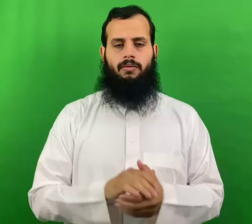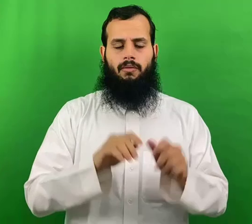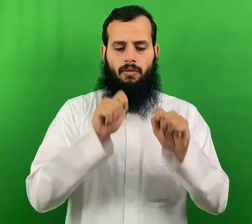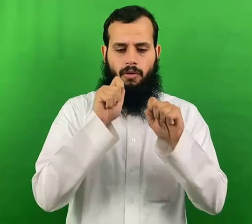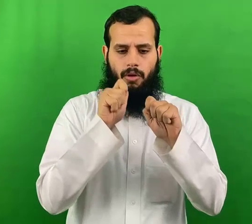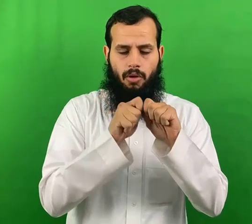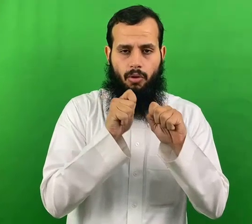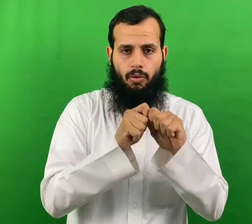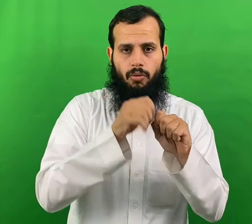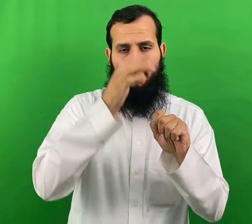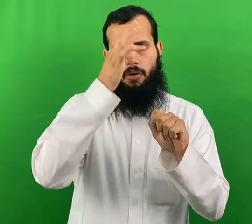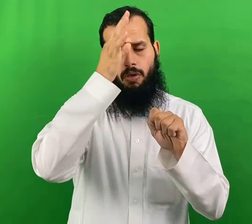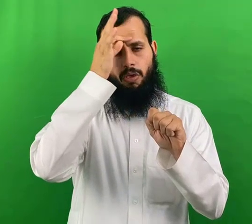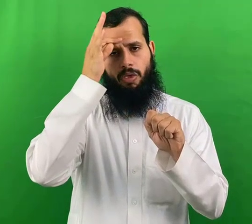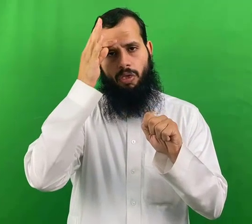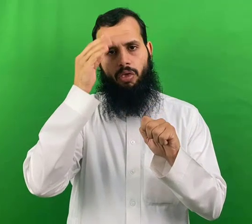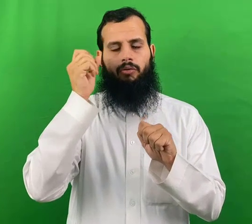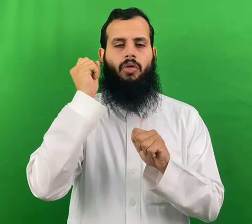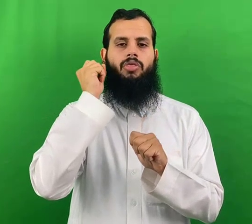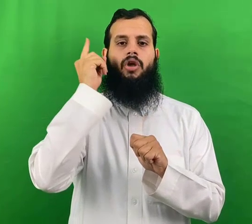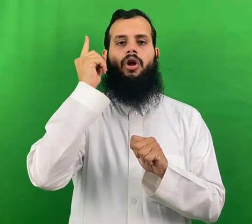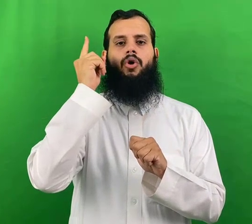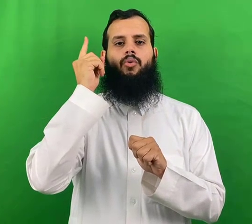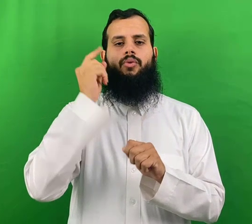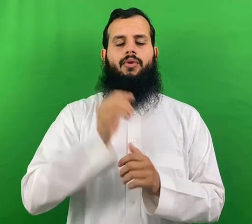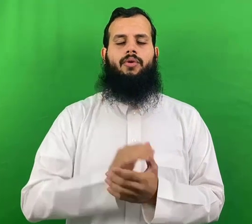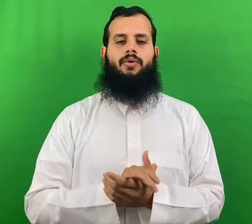يعظكم لعلكم تذكرون